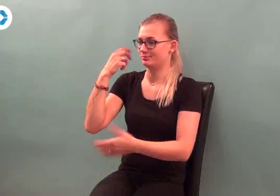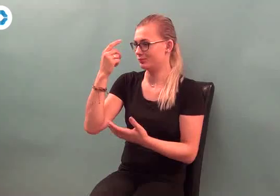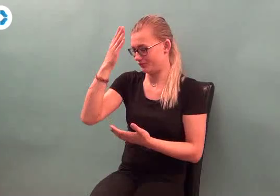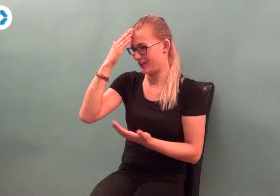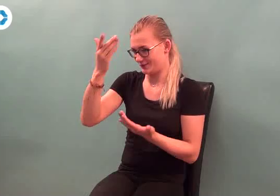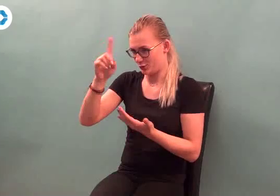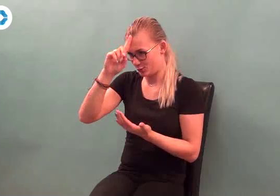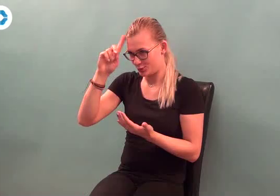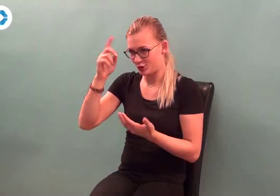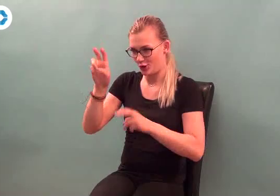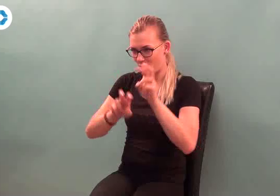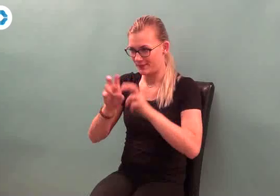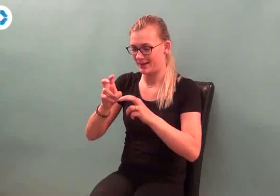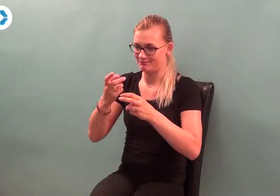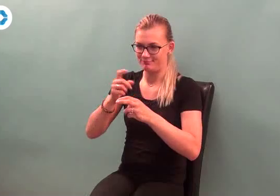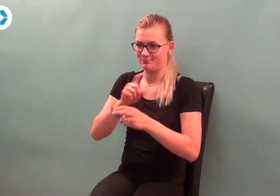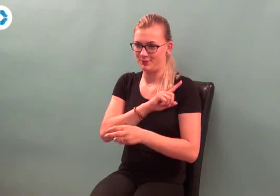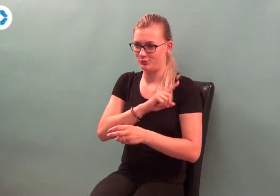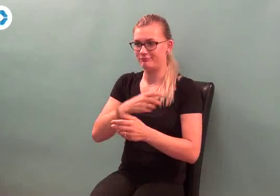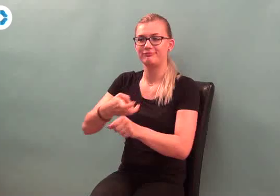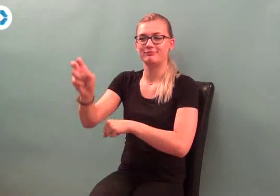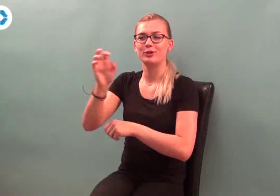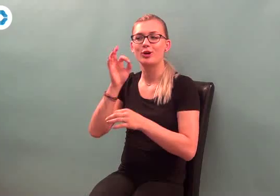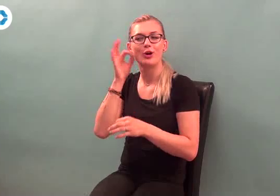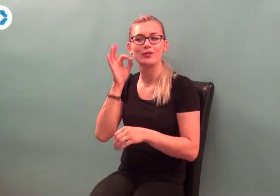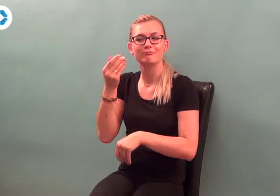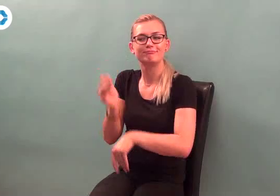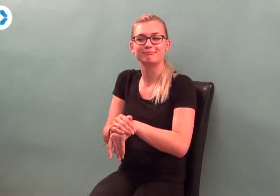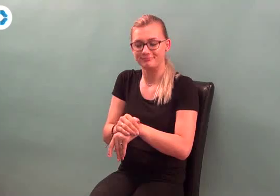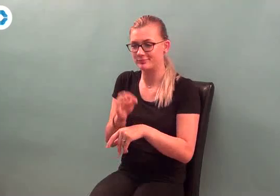Wiesz, ludzie z ochrony hotelu wyrzucili go, bo koty nie mogą tam wchodzić.